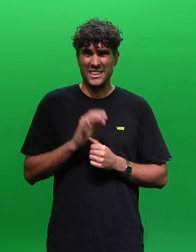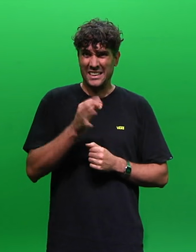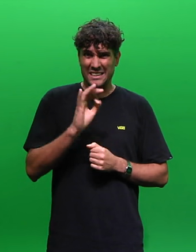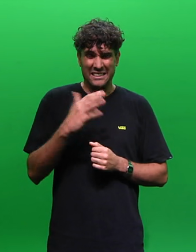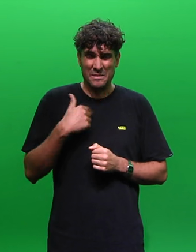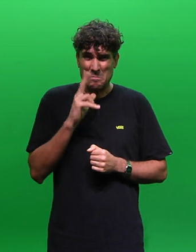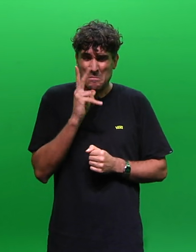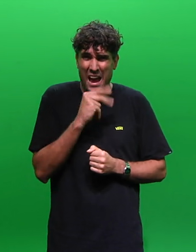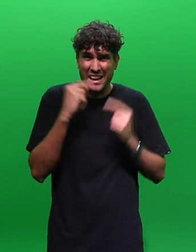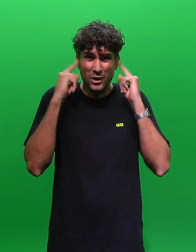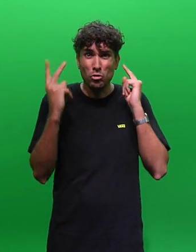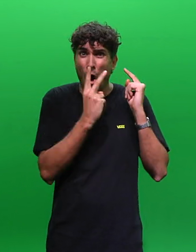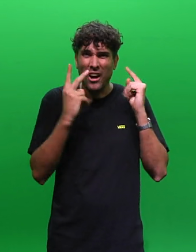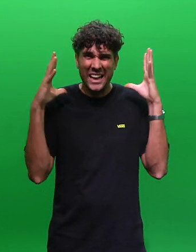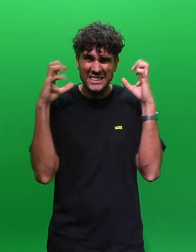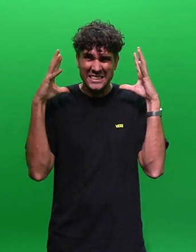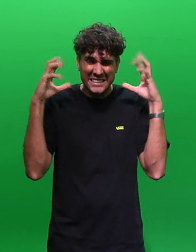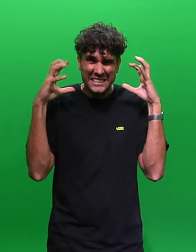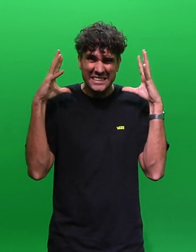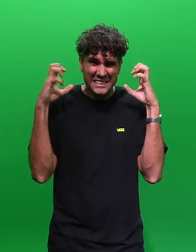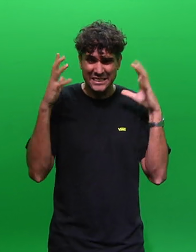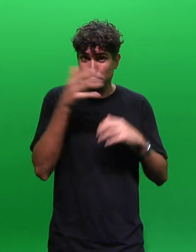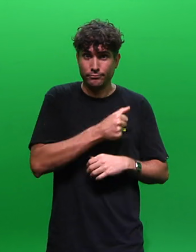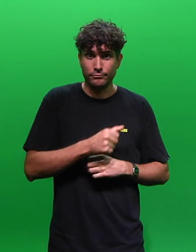Sí, em fan mal les dues orelles, sento contraccions, no puc més.